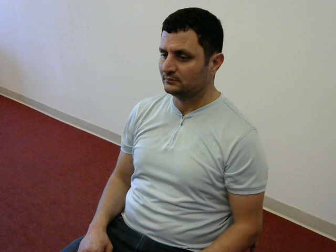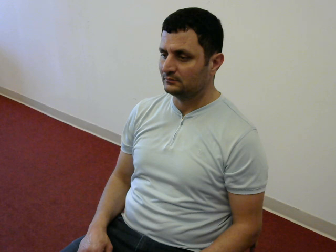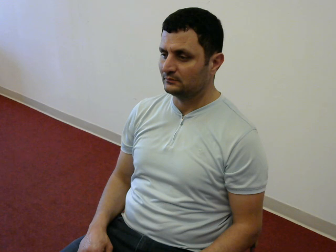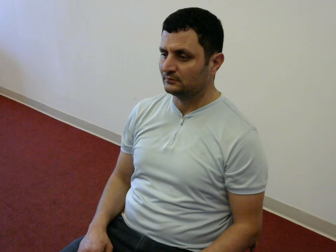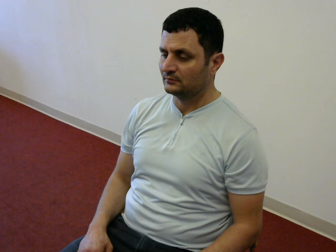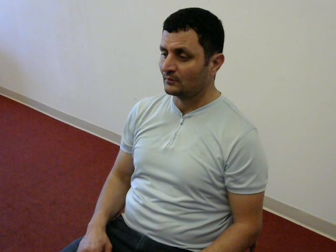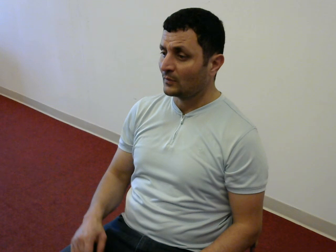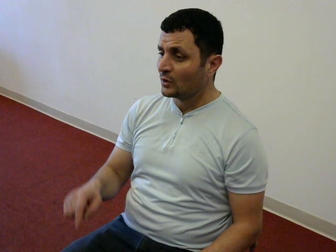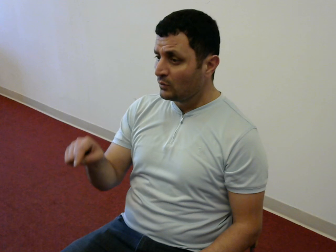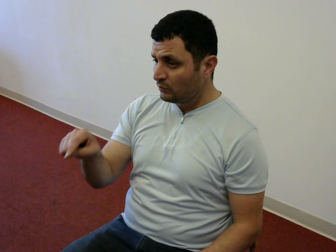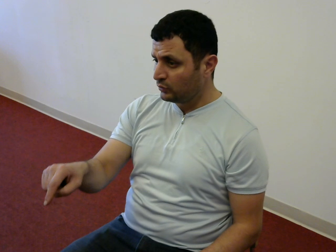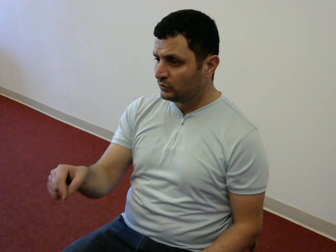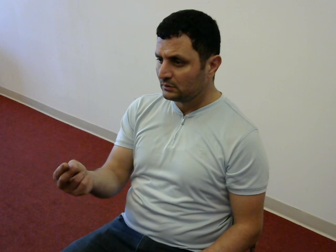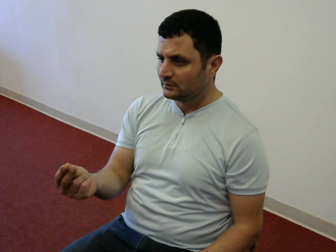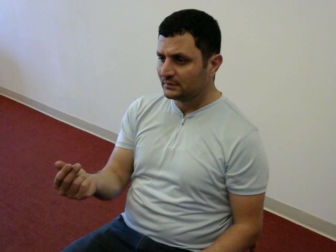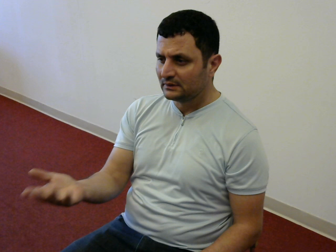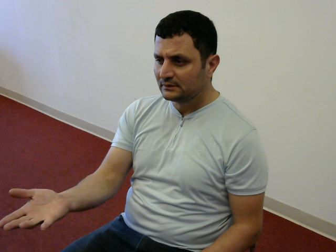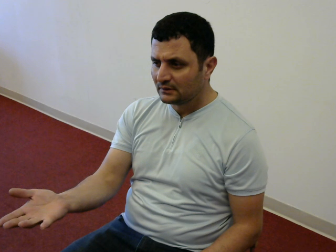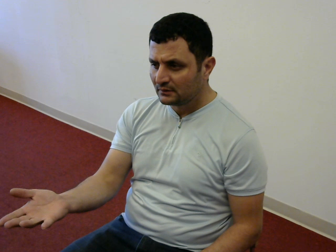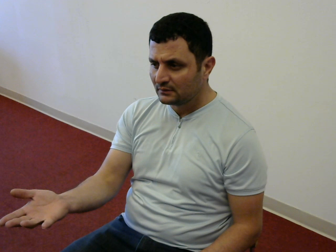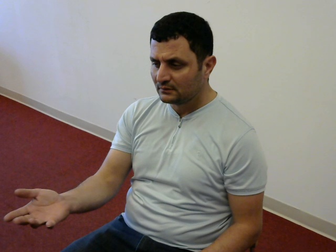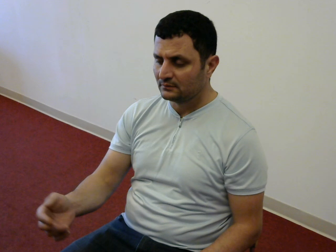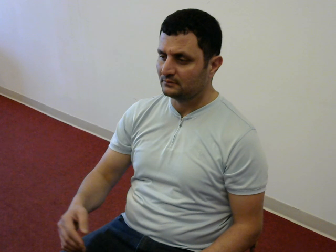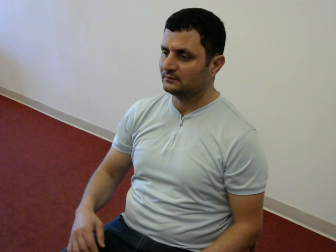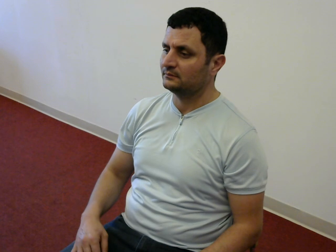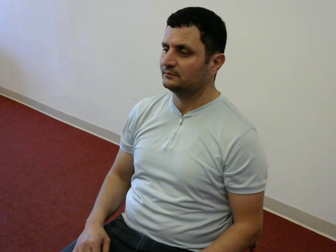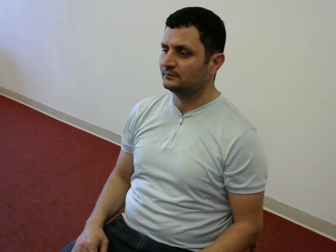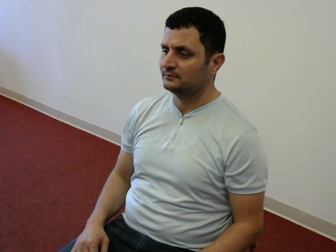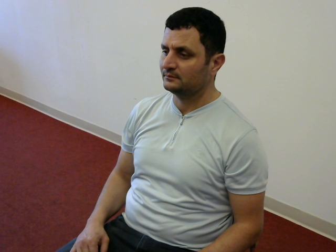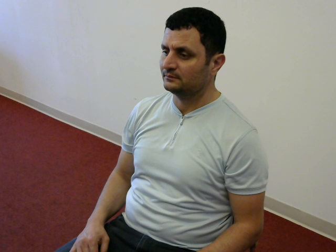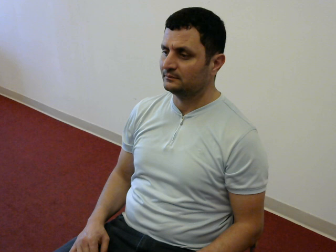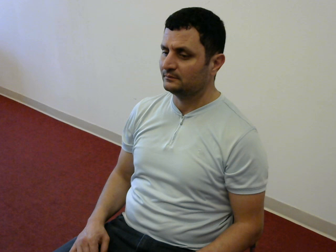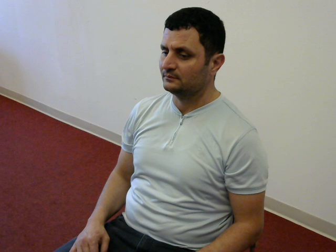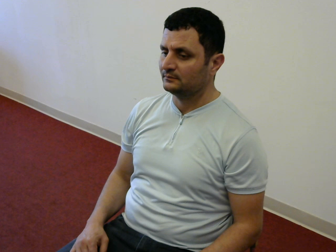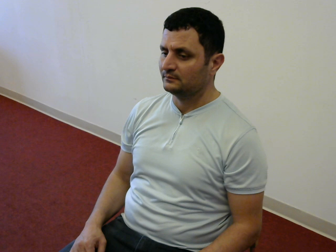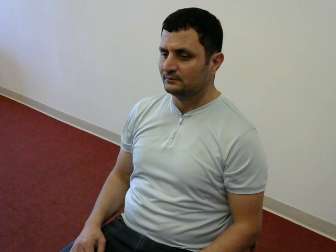Bu neçəyədir?